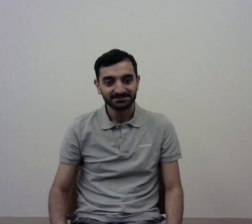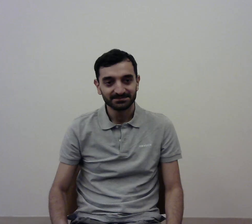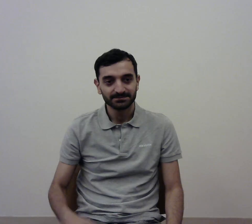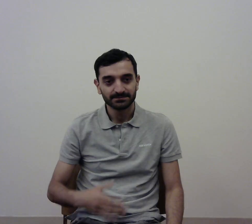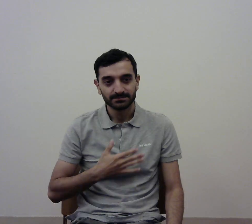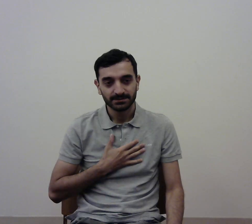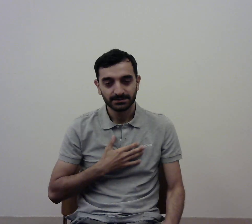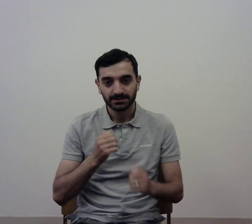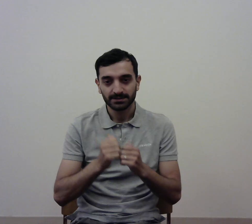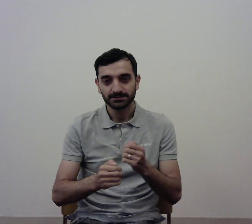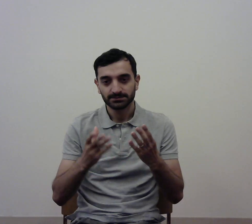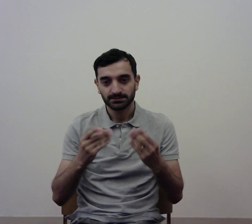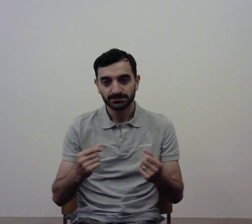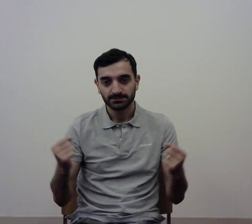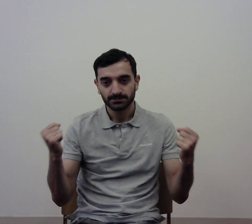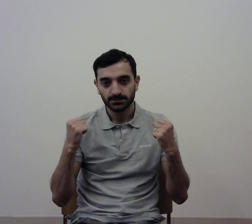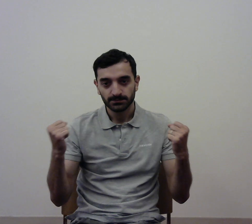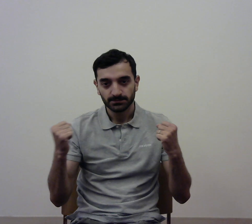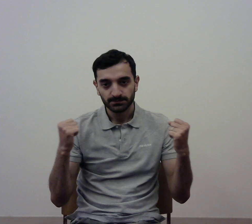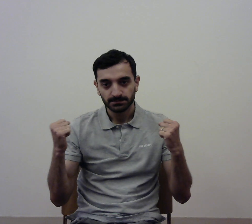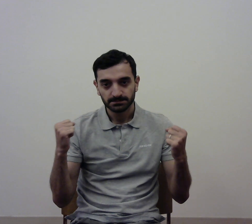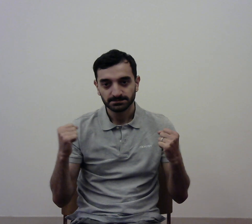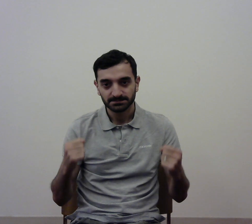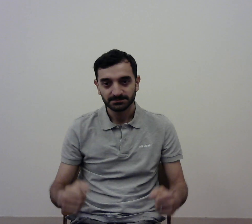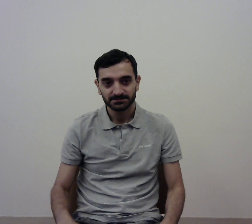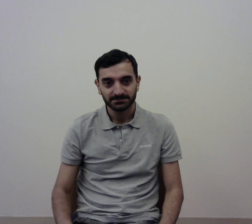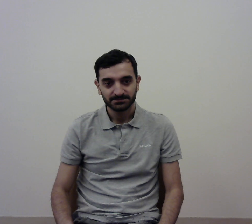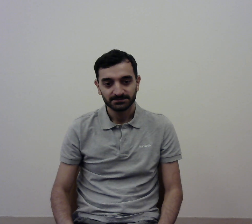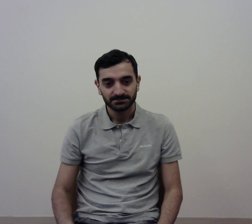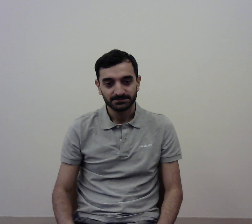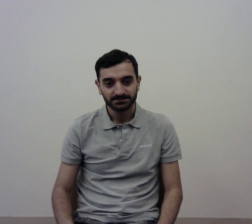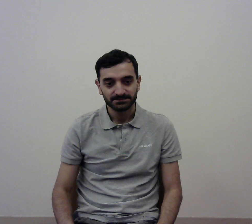Mən hər gün idman edirəm